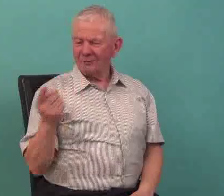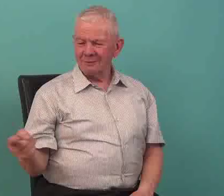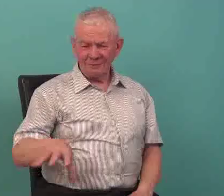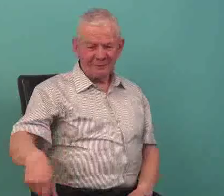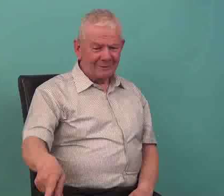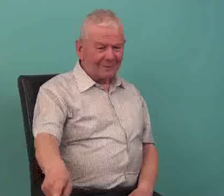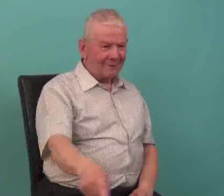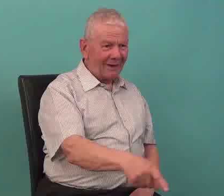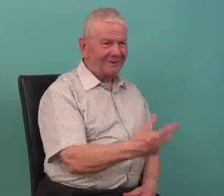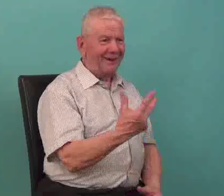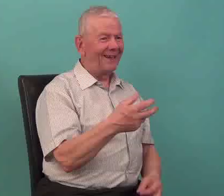Pan myśli, że oni ukradli mu gruszki.